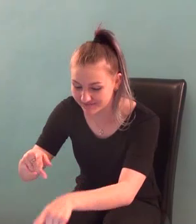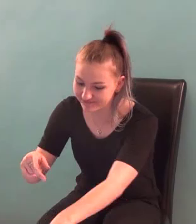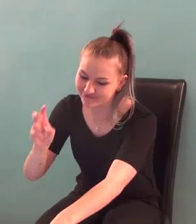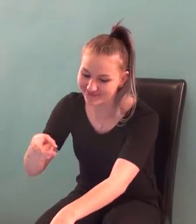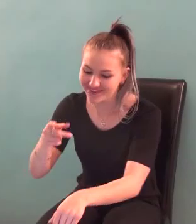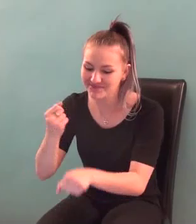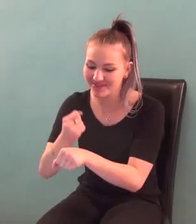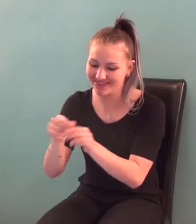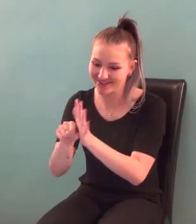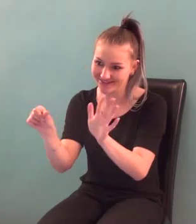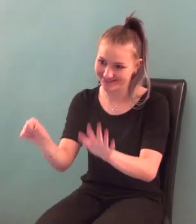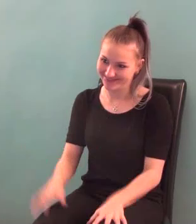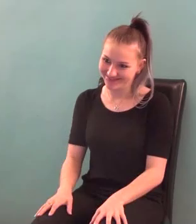Kurwa, pracuję do szóstej.